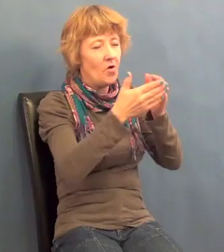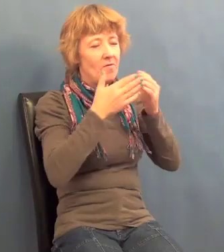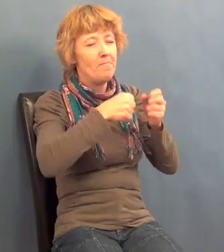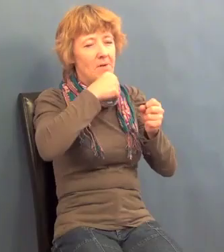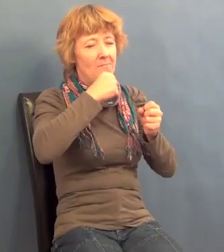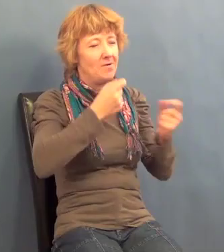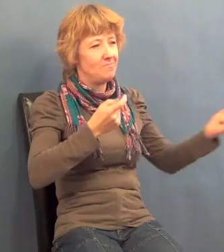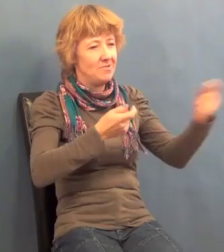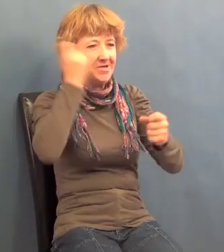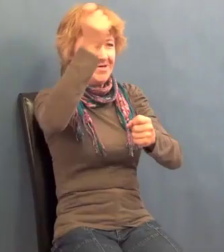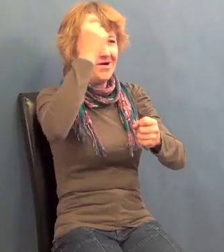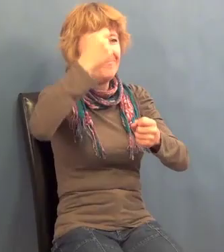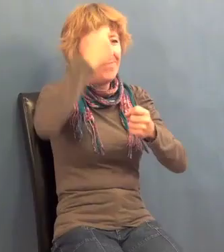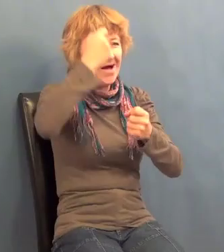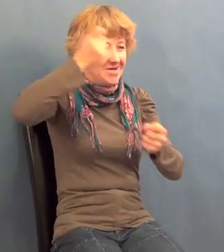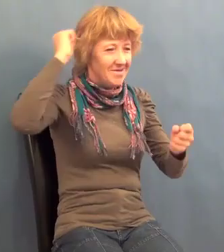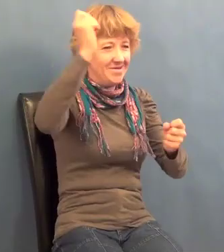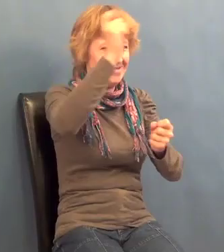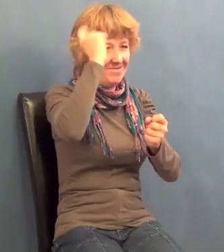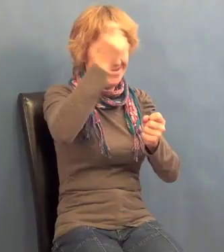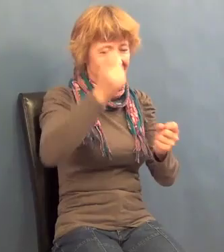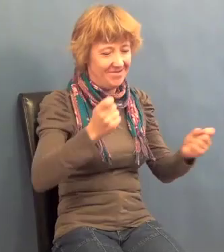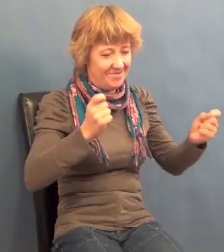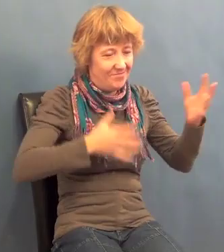Przychodzi babcia z parasolem i macha nim, grożąc mu.